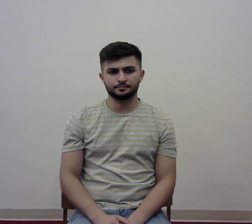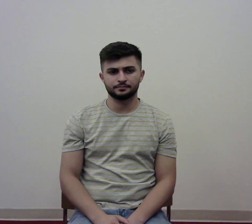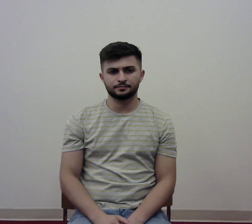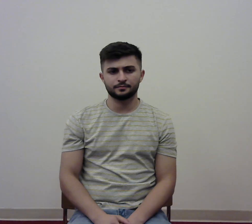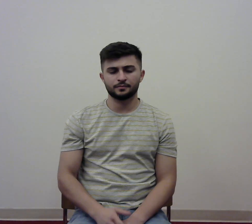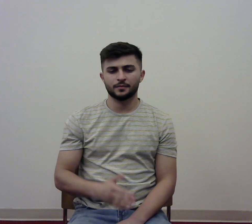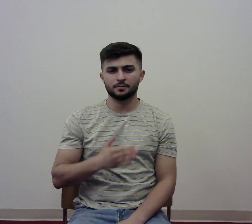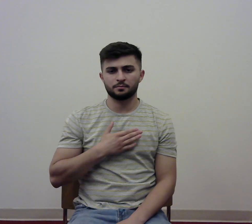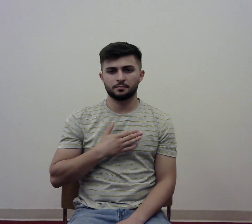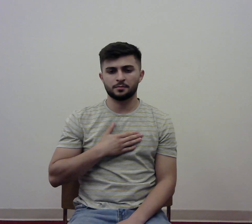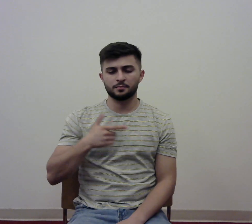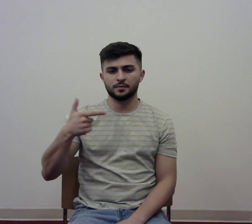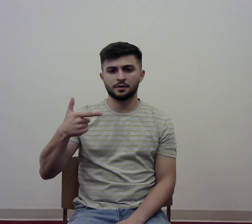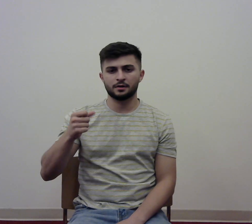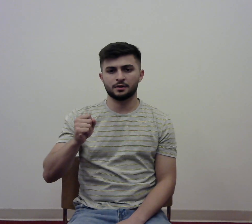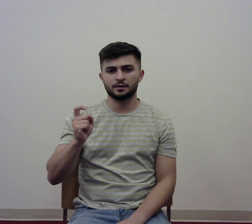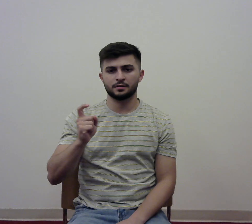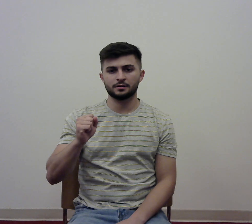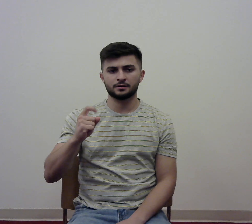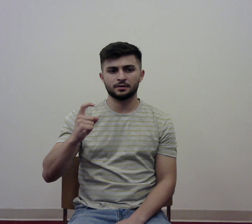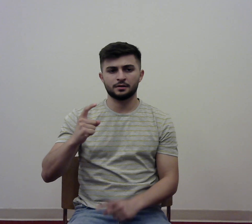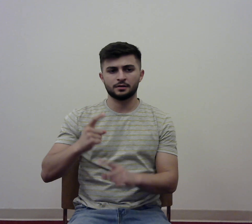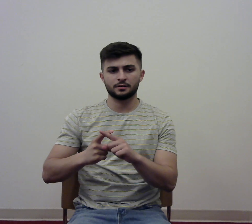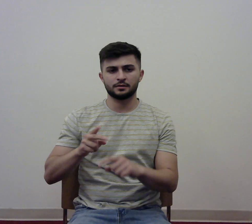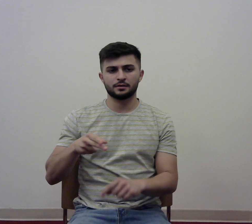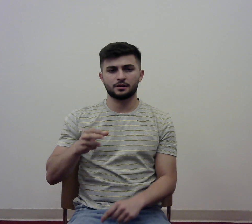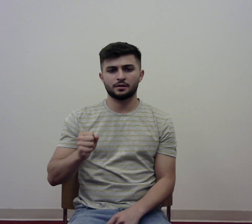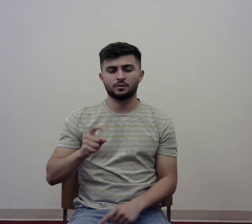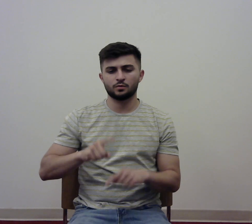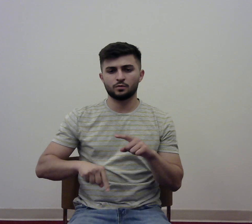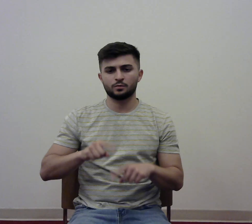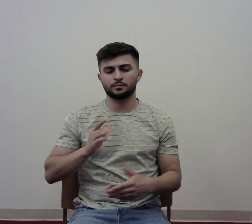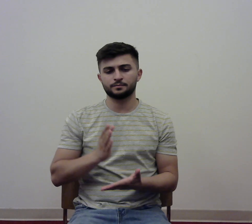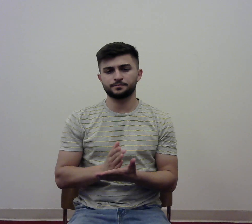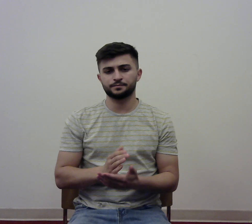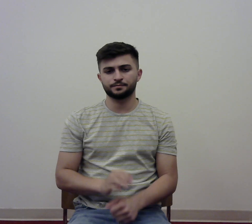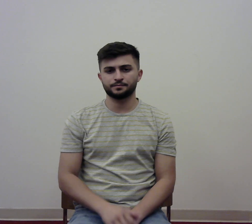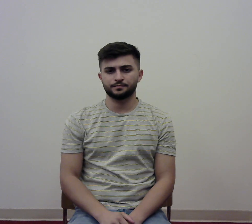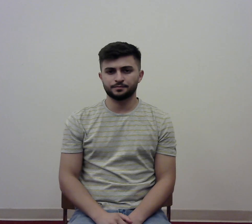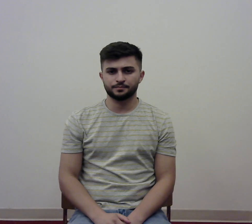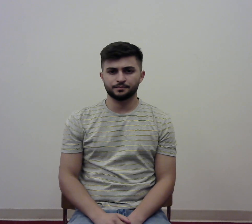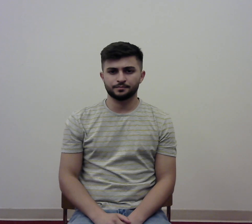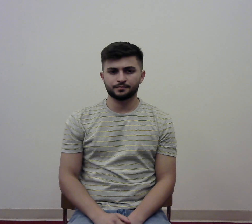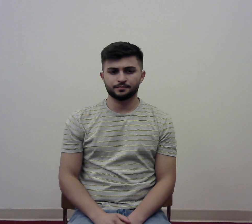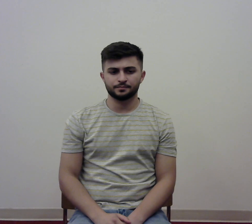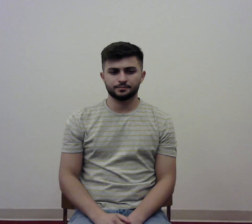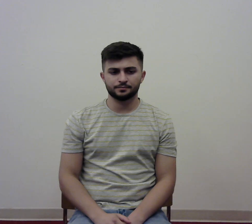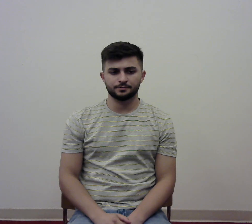Mənim Qazaxda qohumlarım var